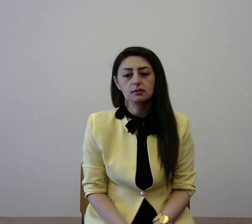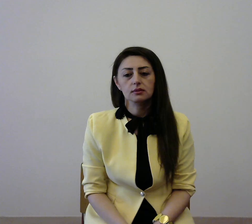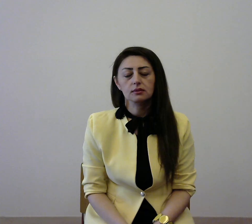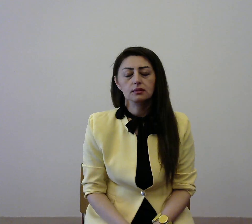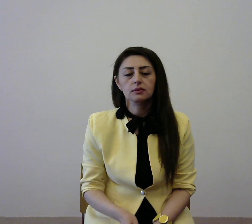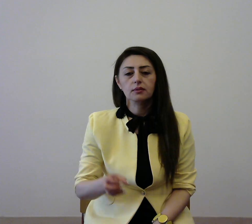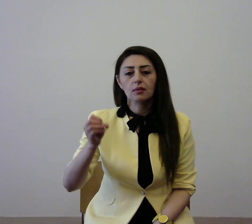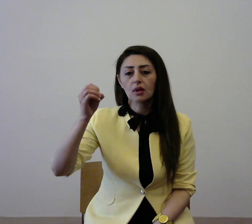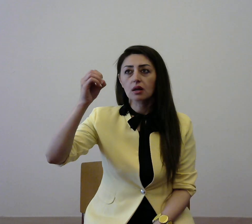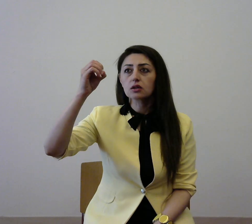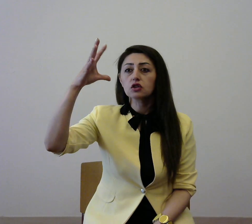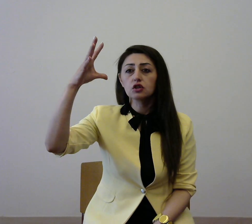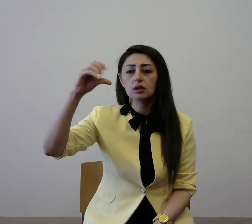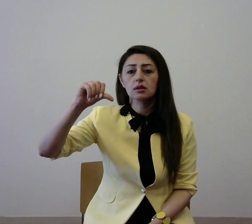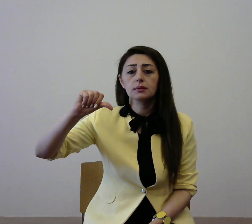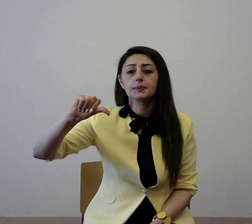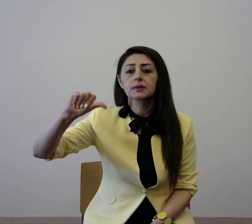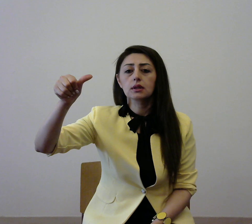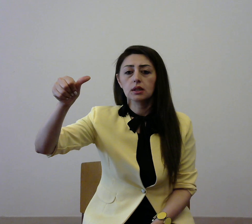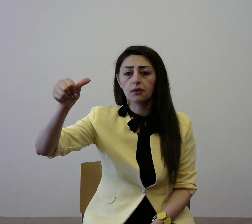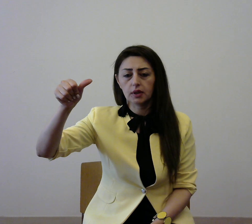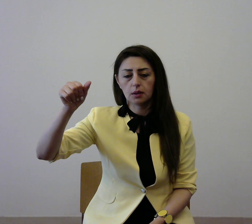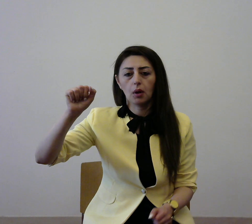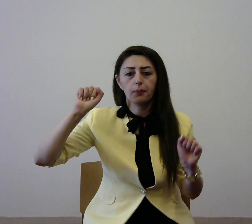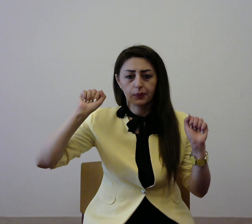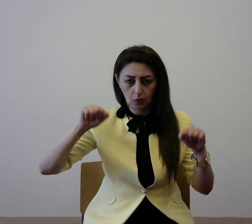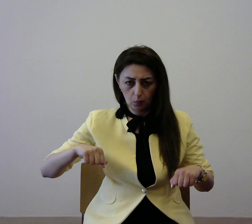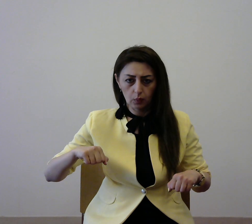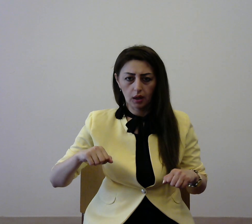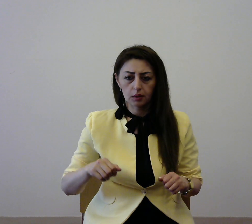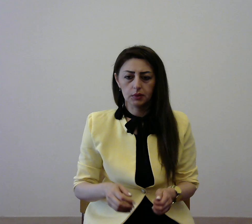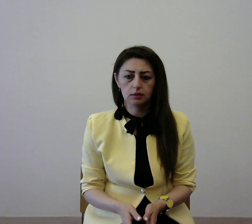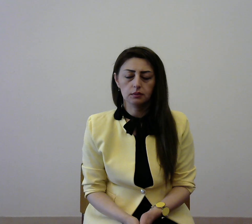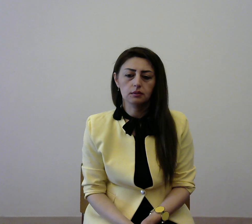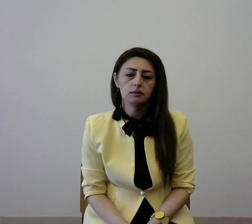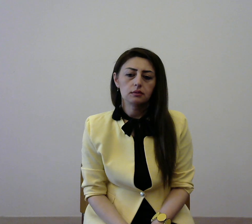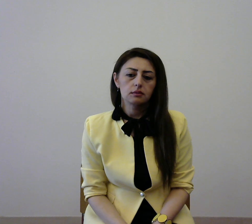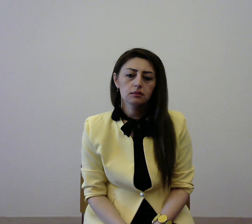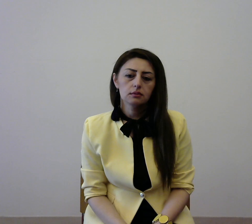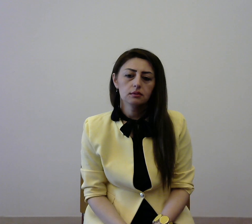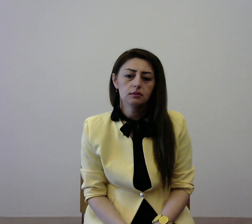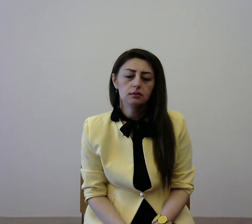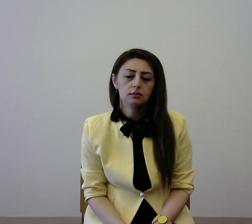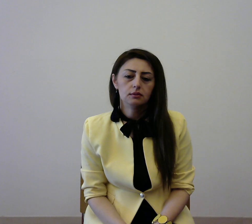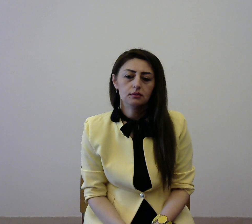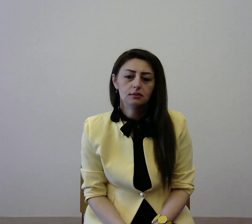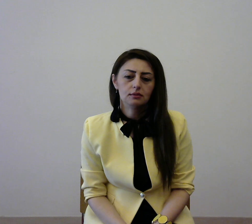İşığı yandırmaq olarmı?